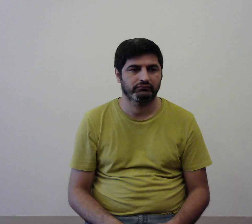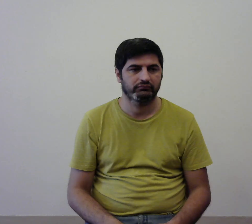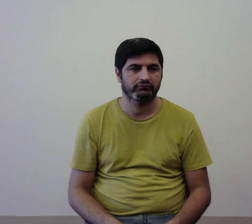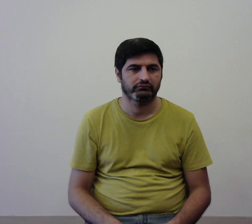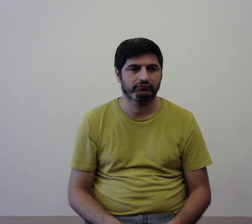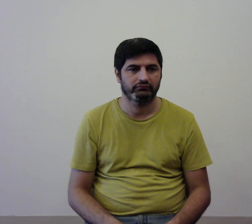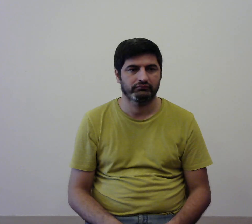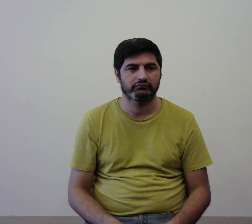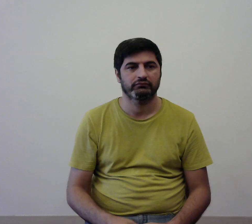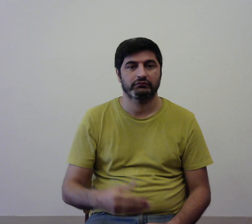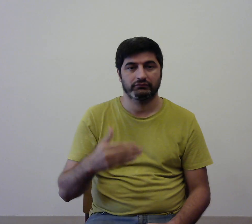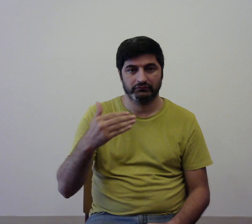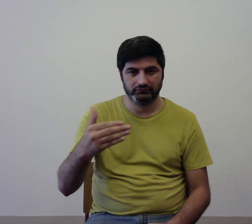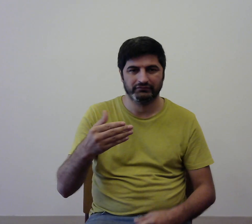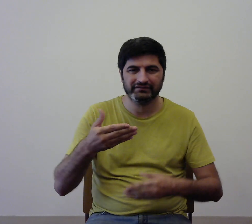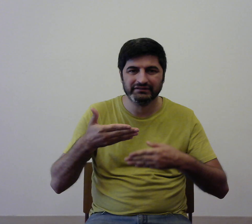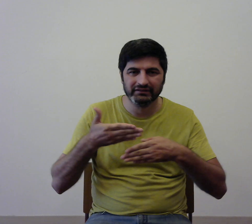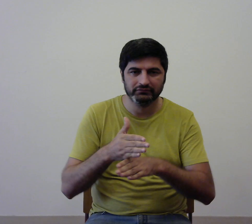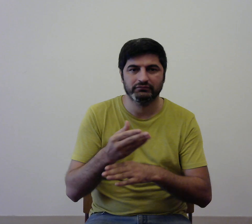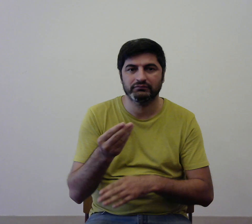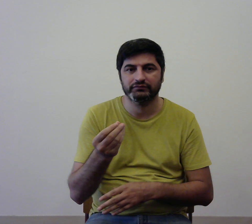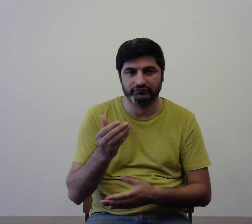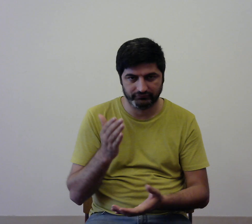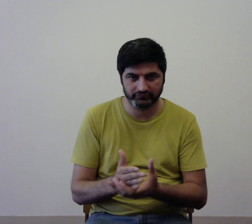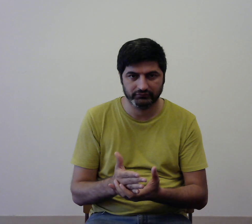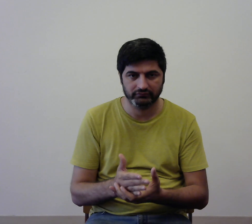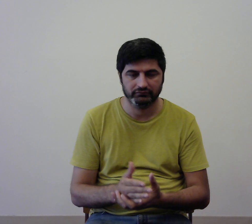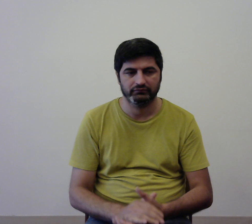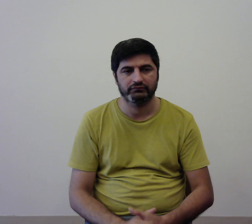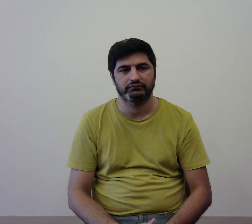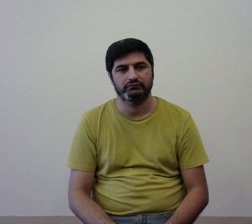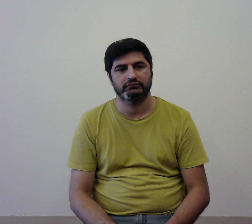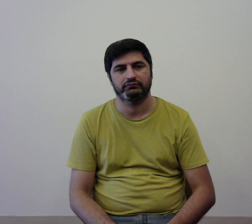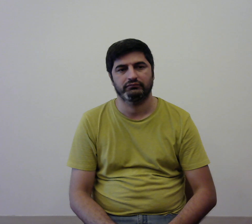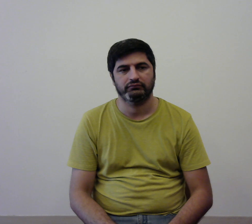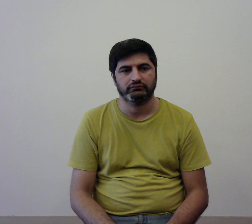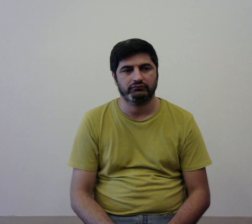Sizdə xırda pul varmı?